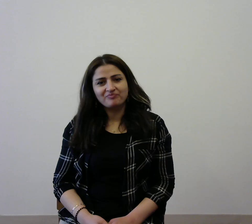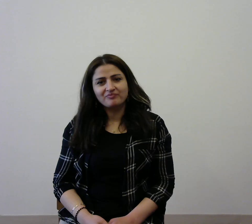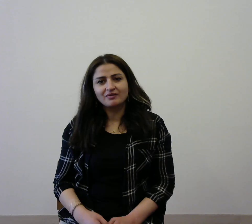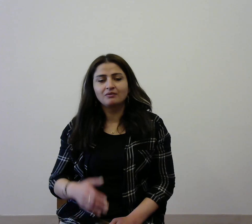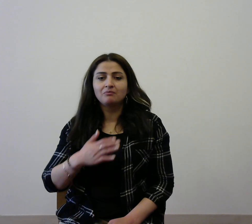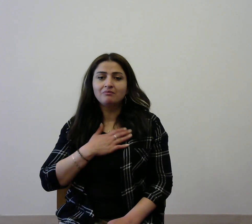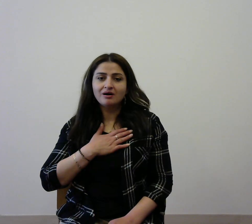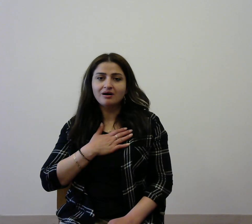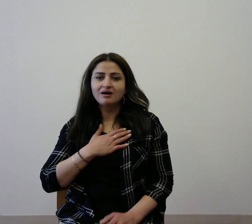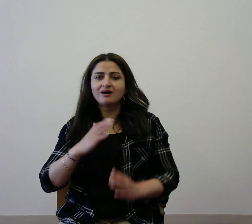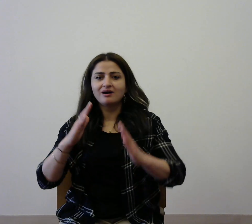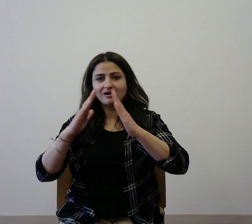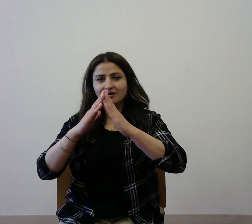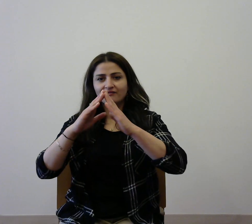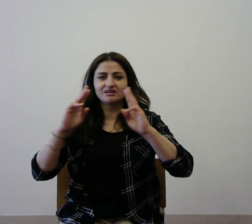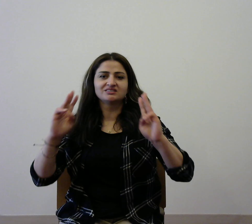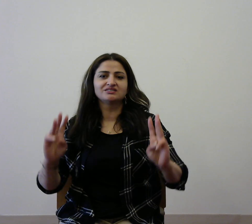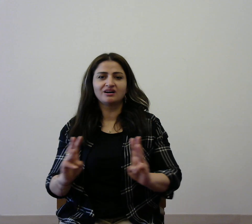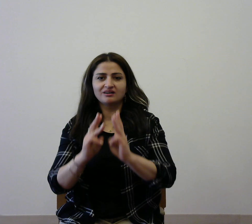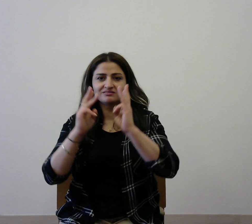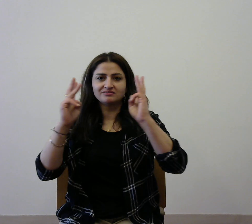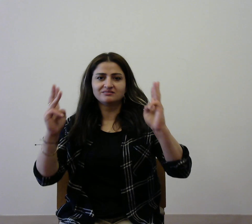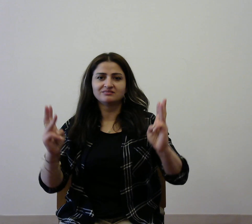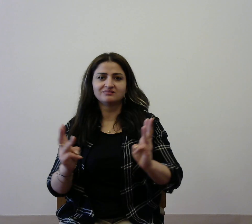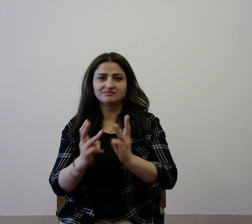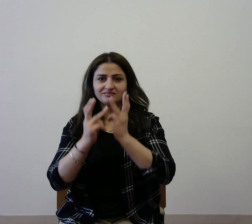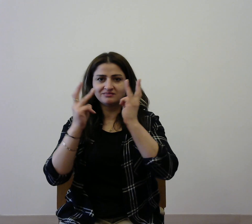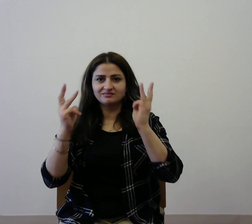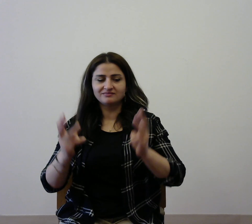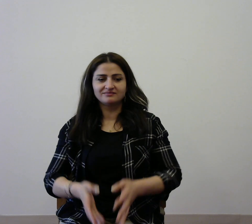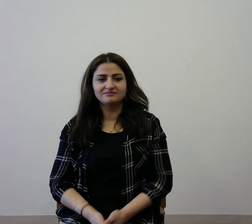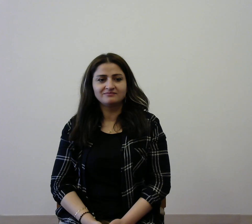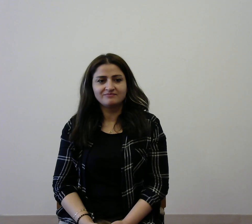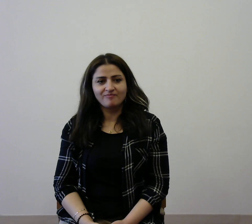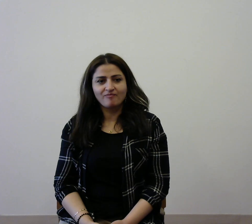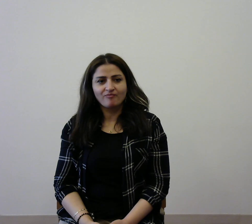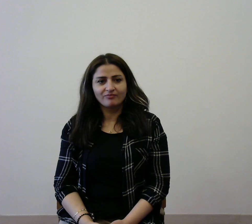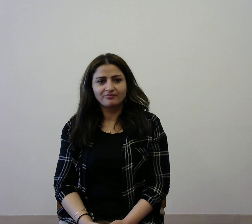Bizim evizim yanır